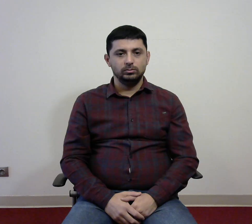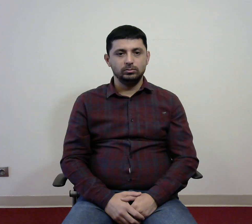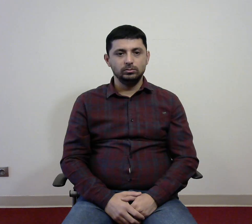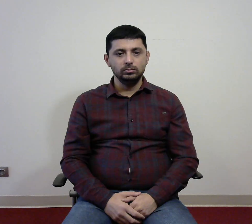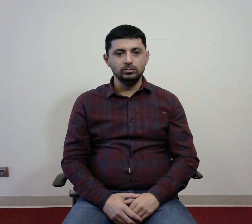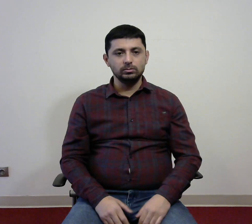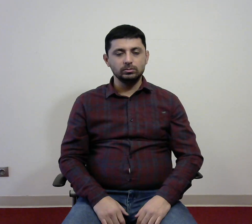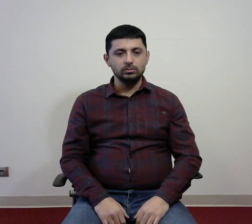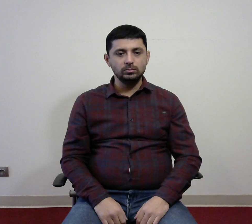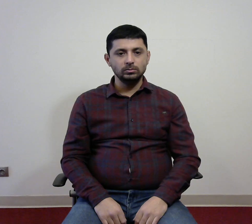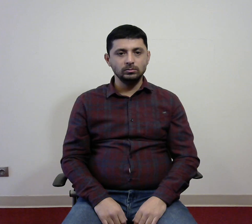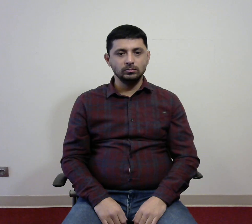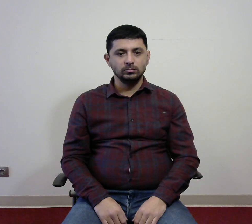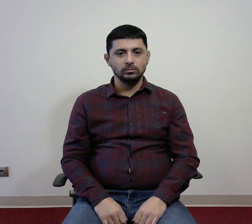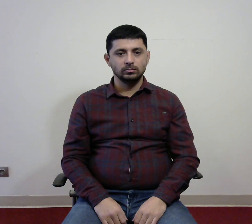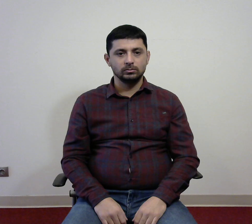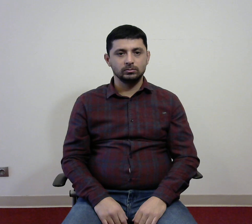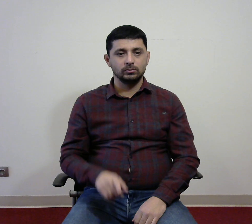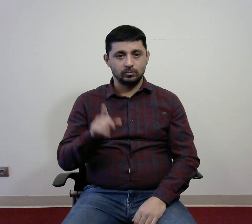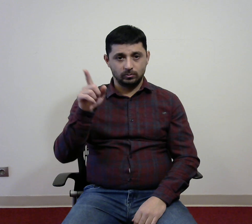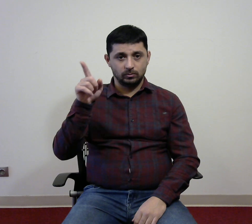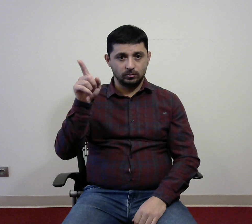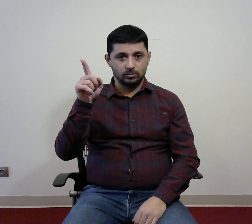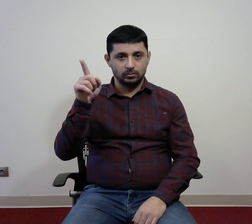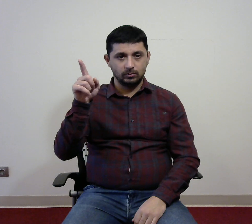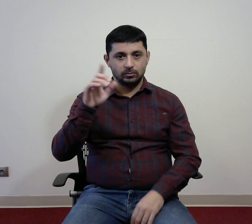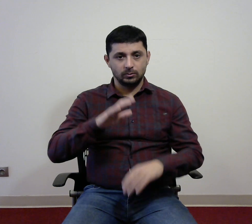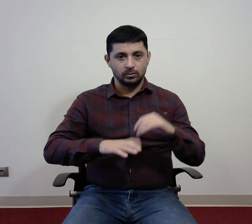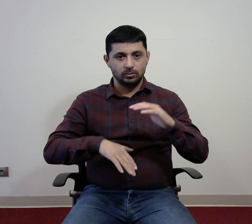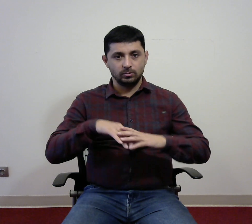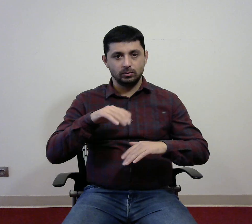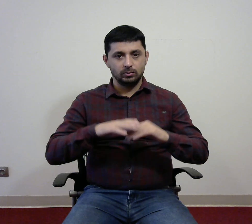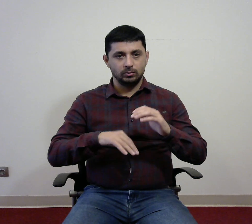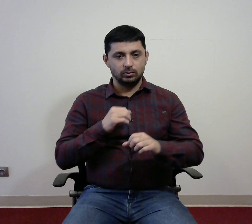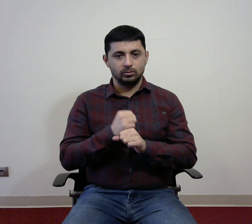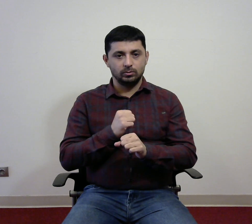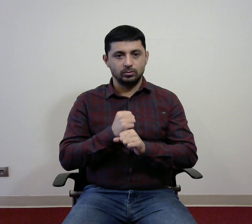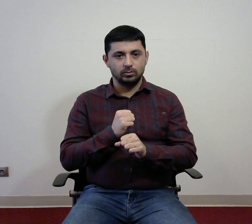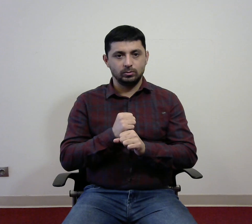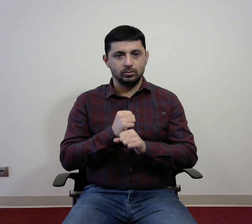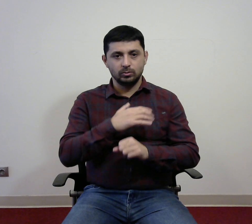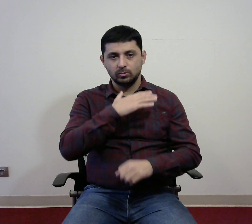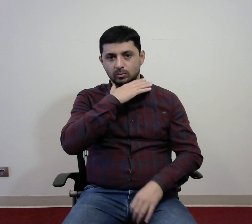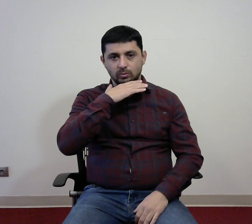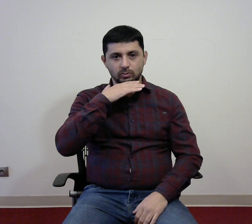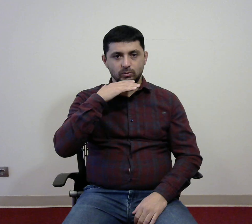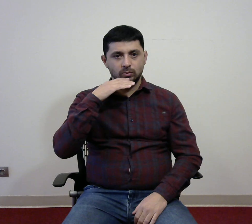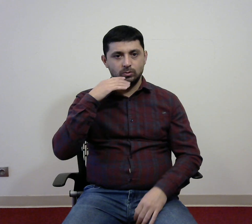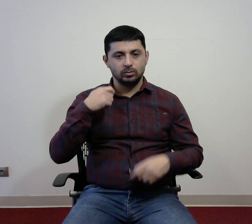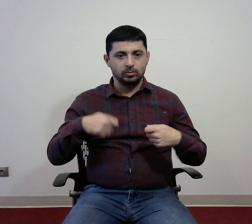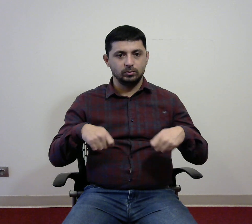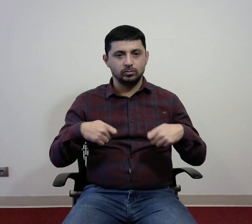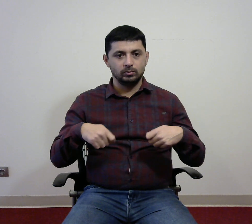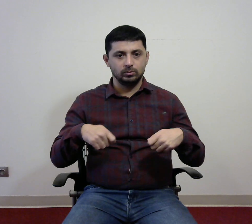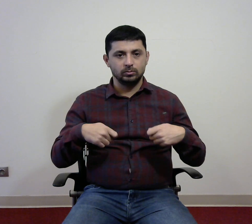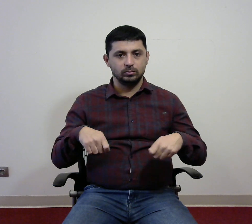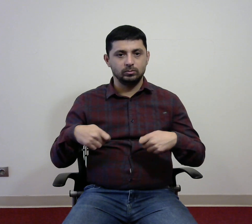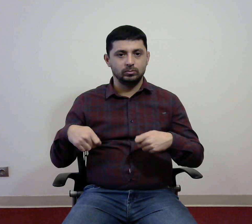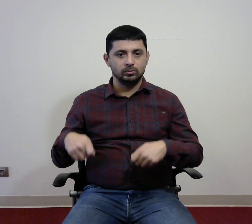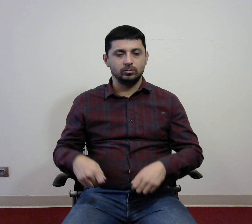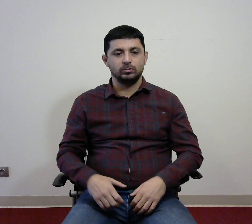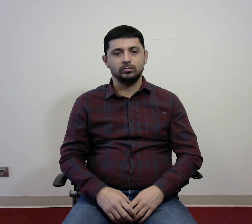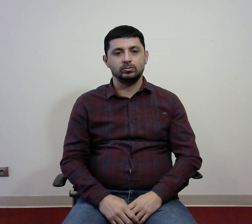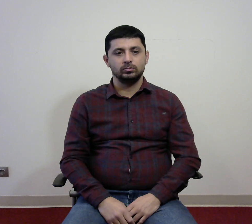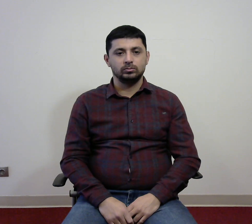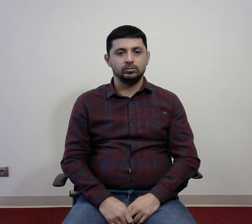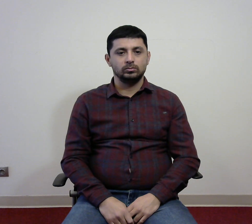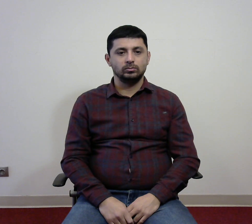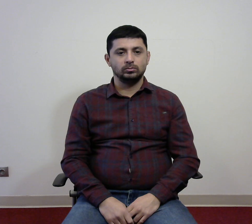Onun əl işləri çox satılır